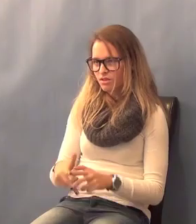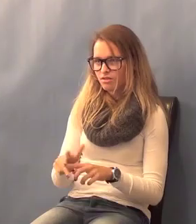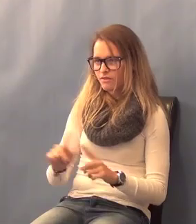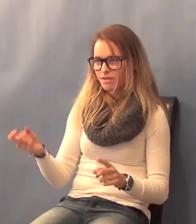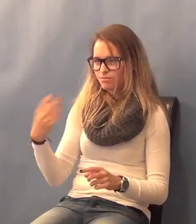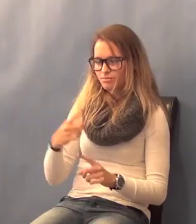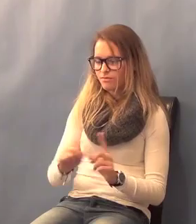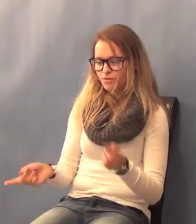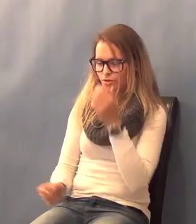Nie wolno koniom wchodzić pod prysznic.